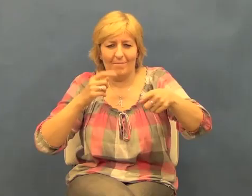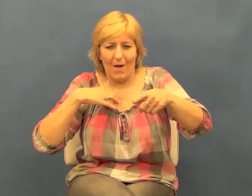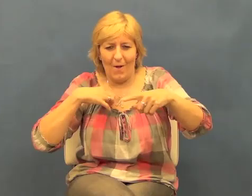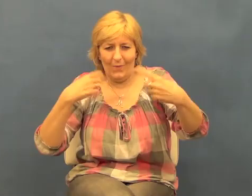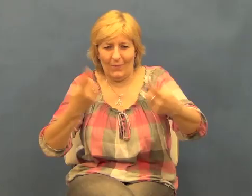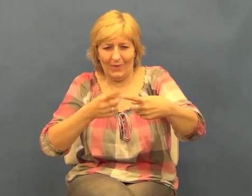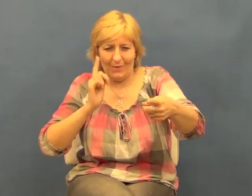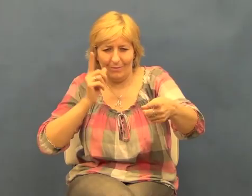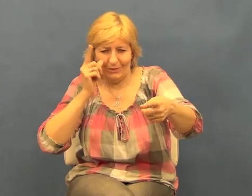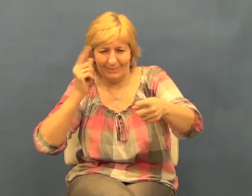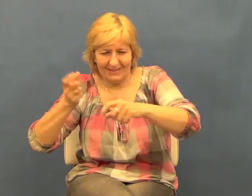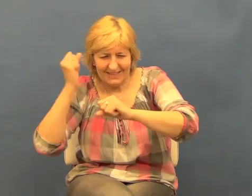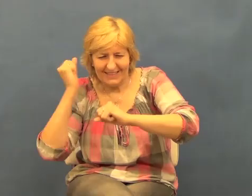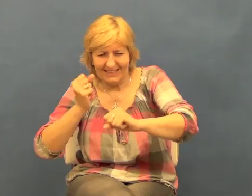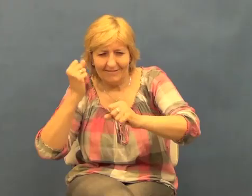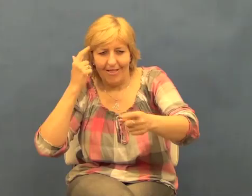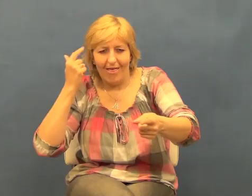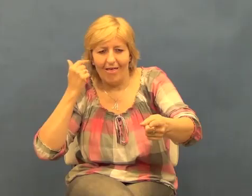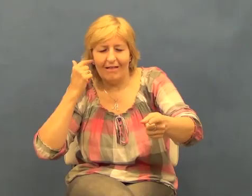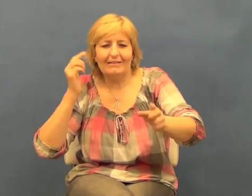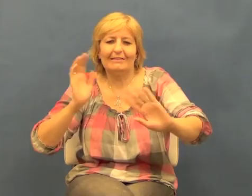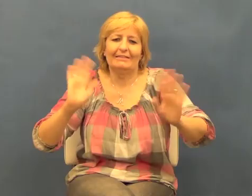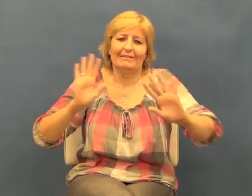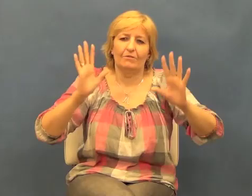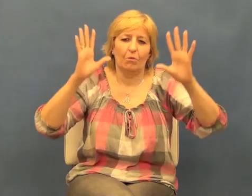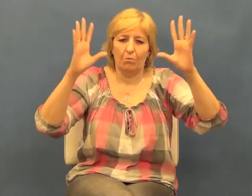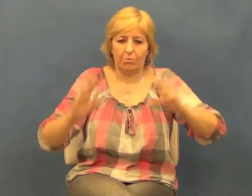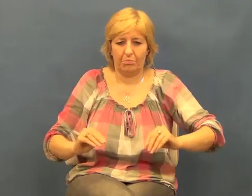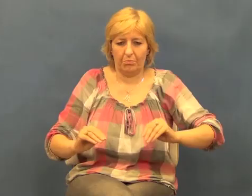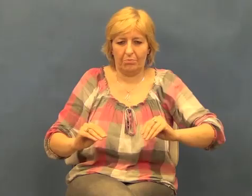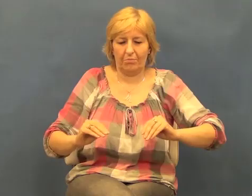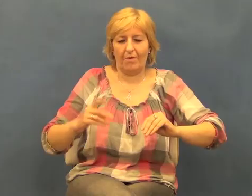Gdy strażacy zaczęli walić do tego pokoju, gdzie spał ten głuchy, alarm się wyłączył.